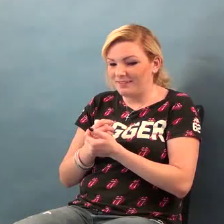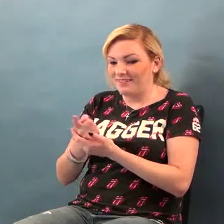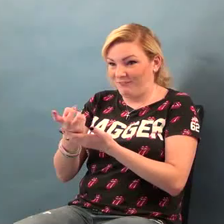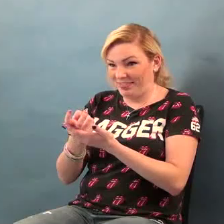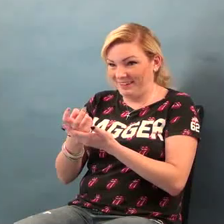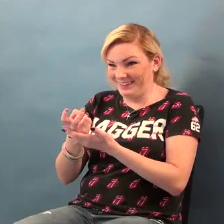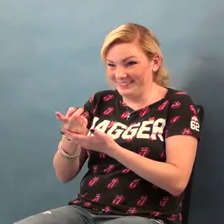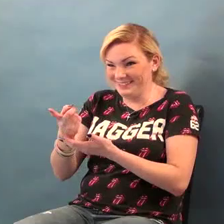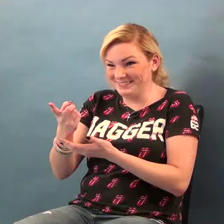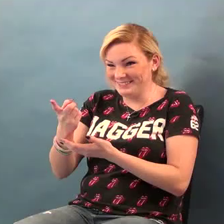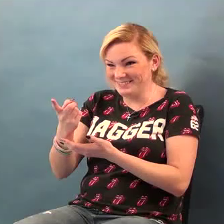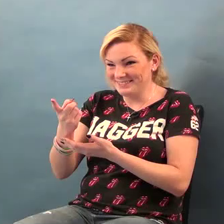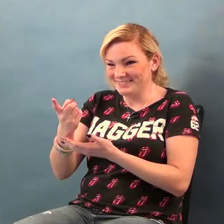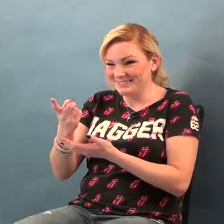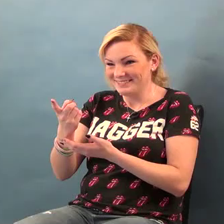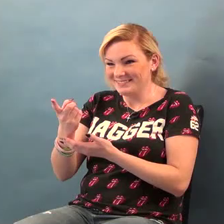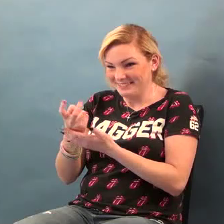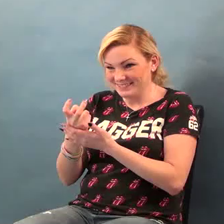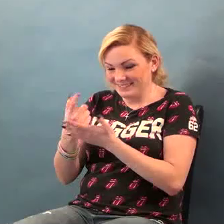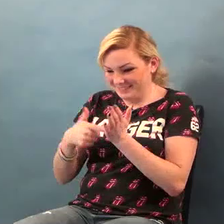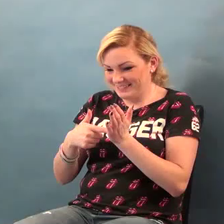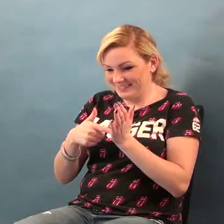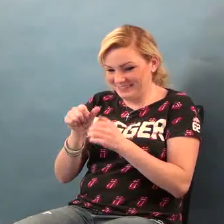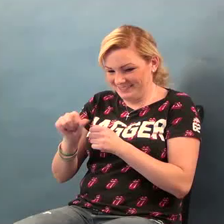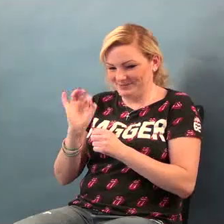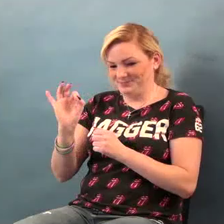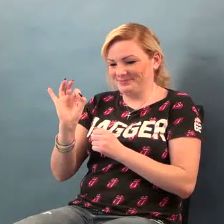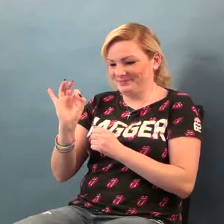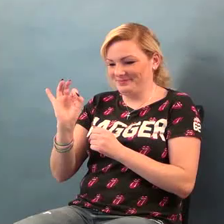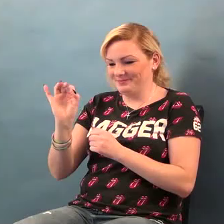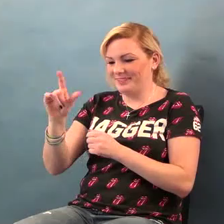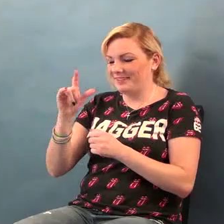Pracuję od ósmej do szesnastej.